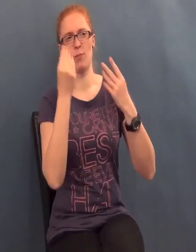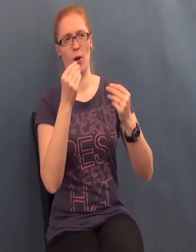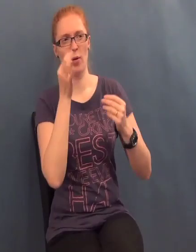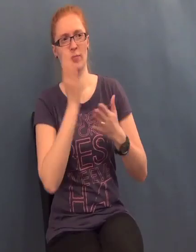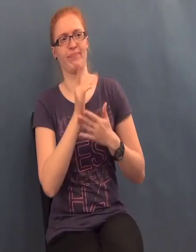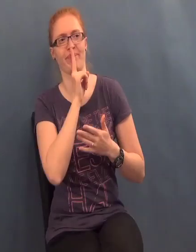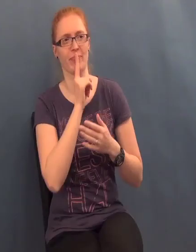Kot już jest uspokojony.